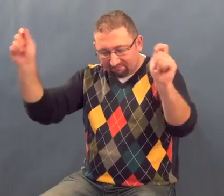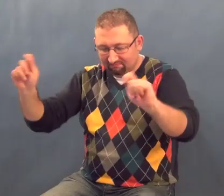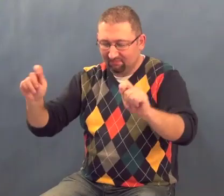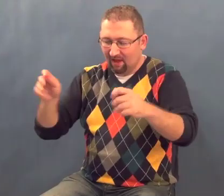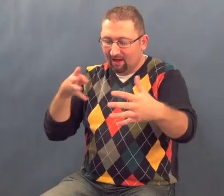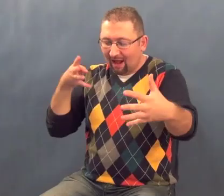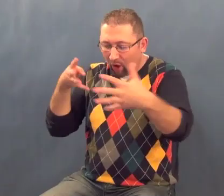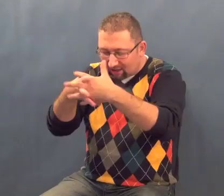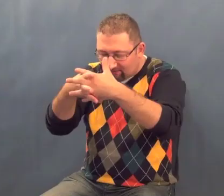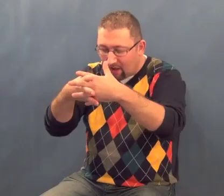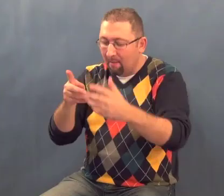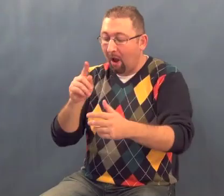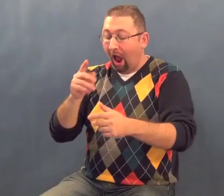Ostrzega o promieniowaniu.